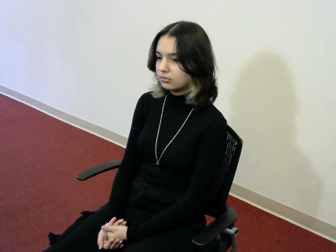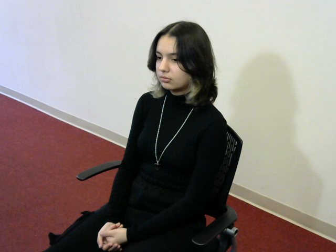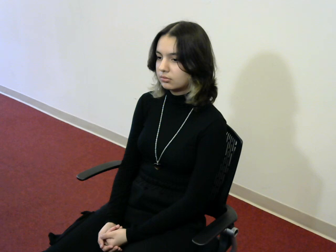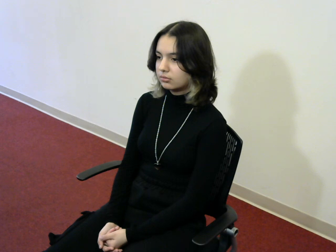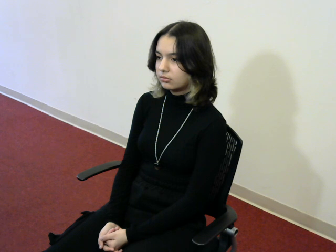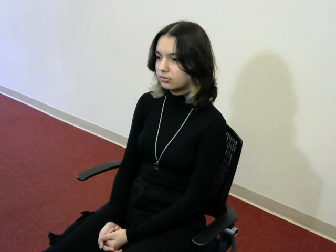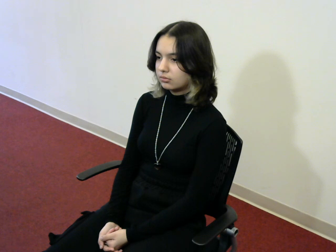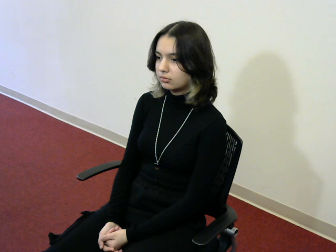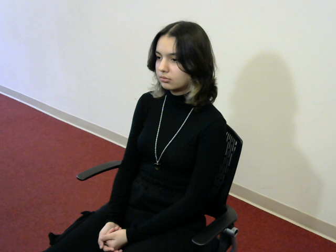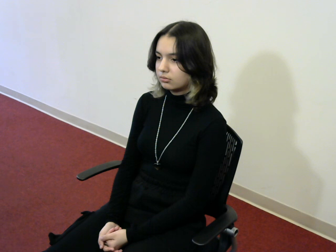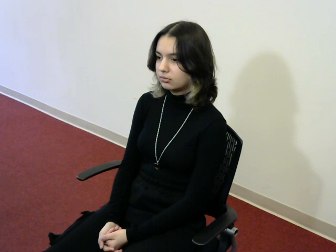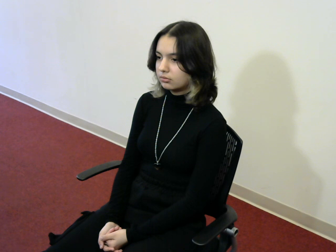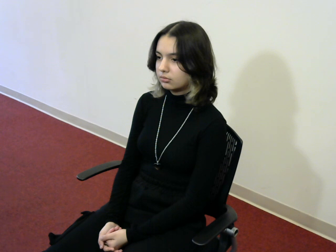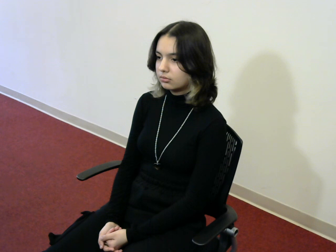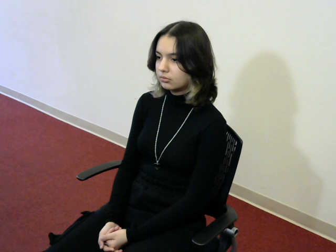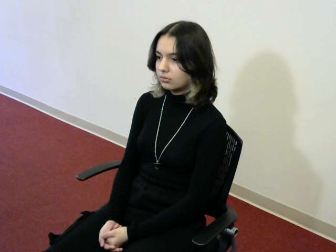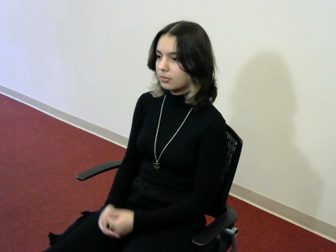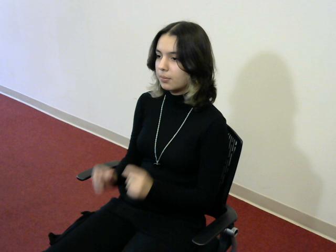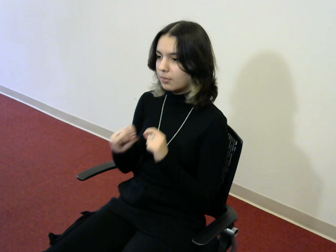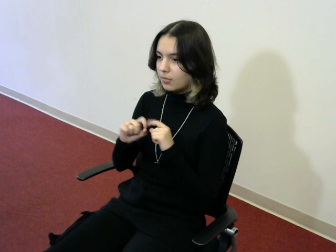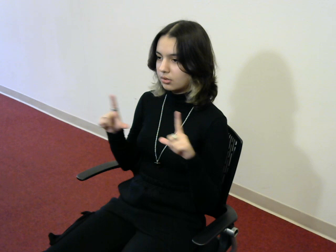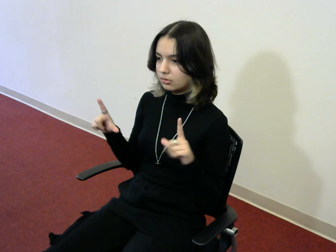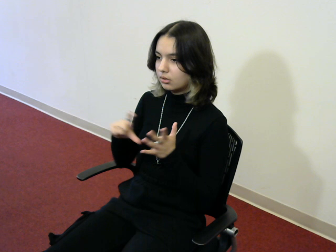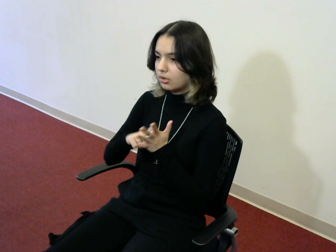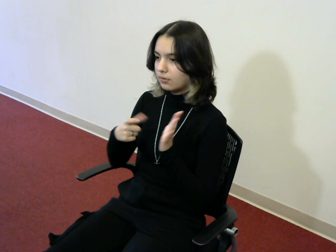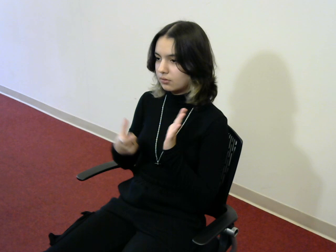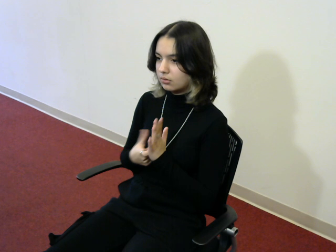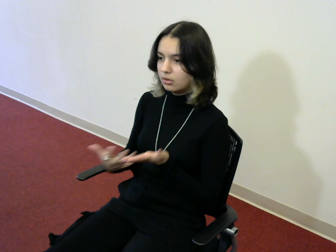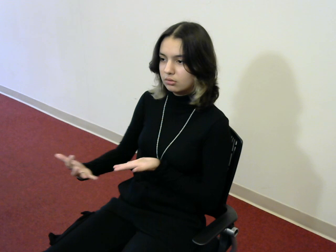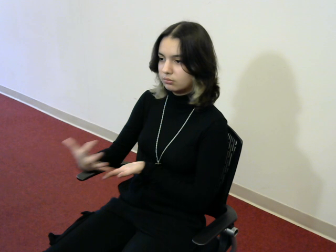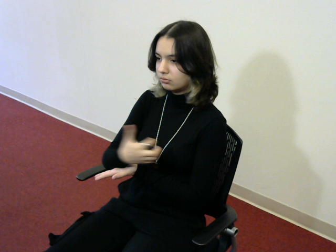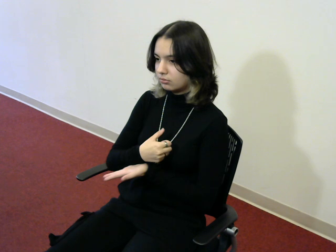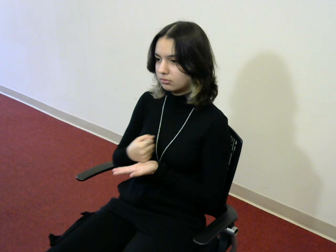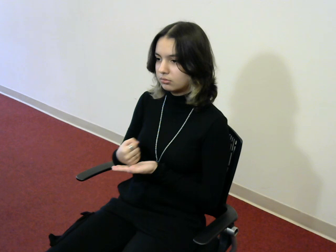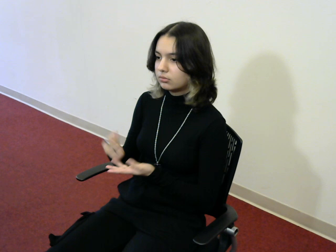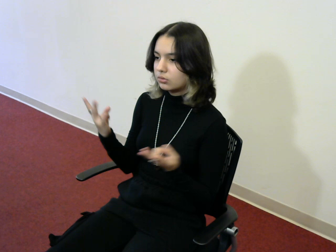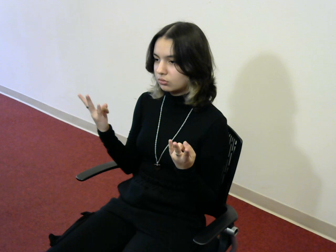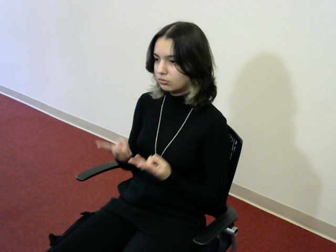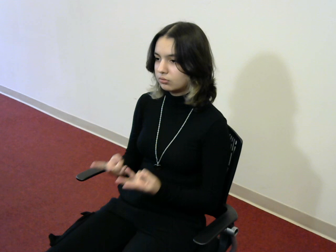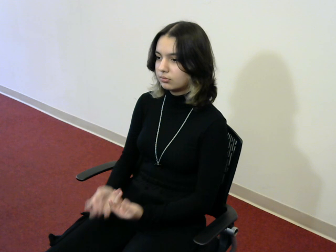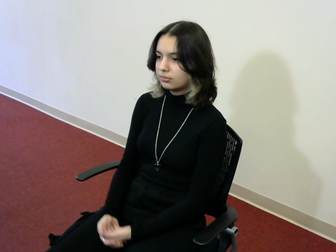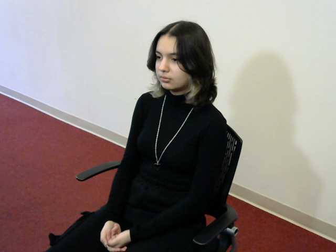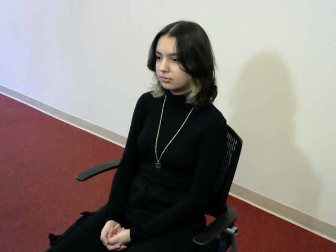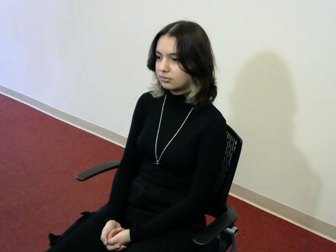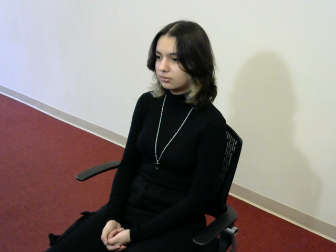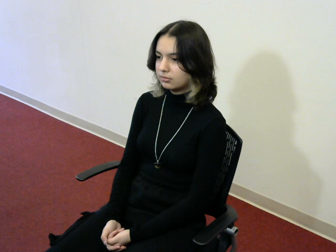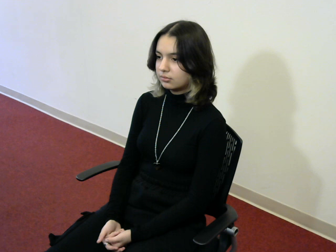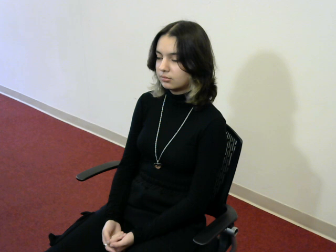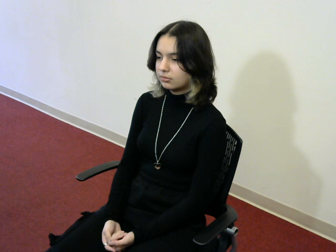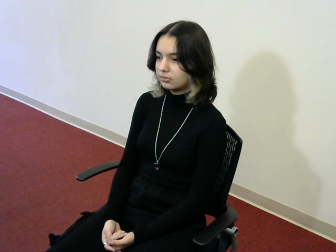Məktəbdə otaqları yığışdırmaq lazımdır